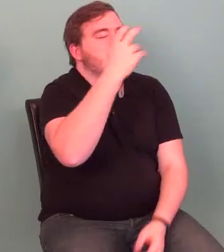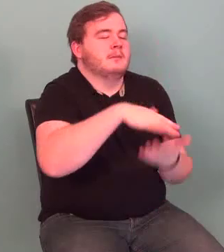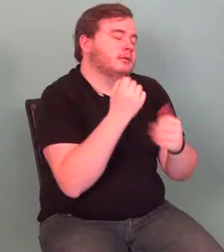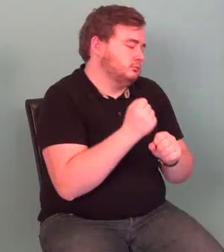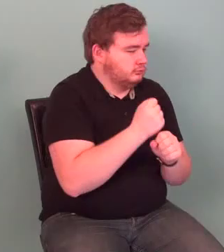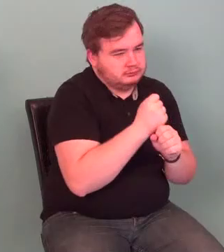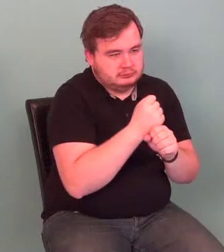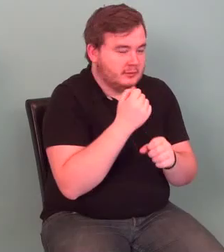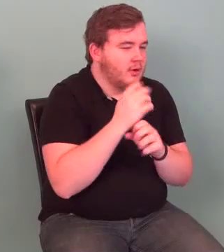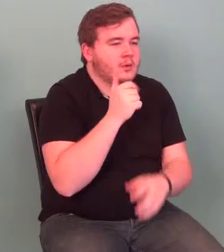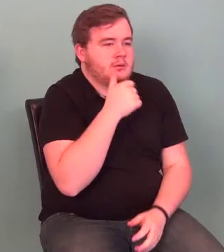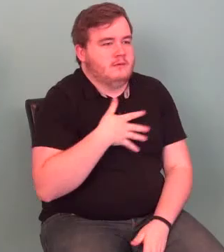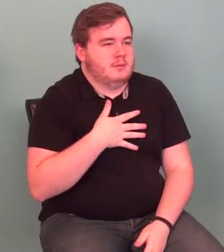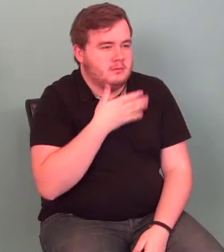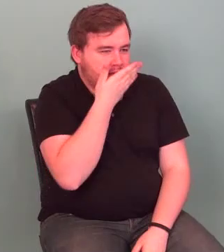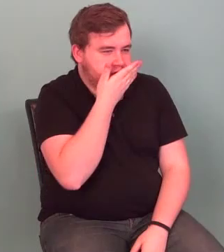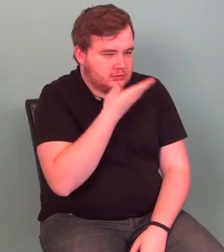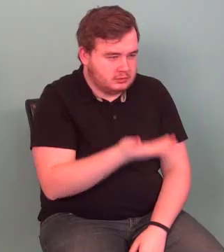Ciekawe, na przykład, kiedy pracuję, to następnego dnia nie mam formy za grosz.